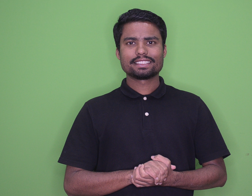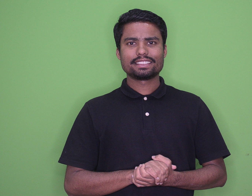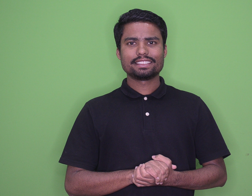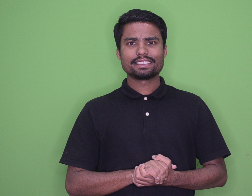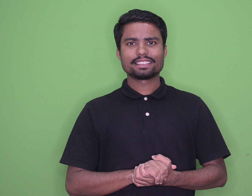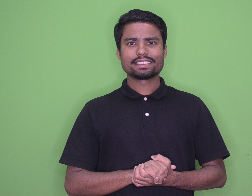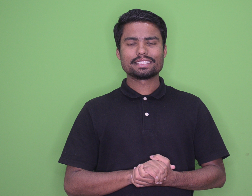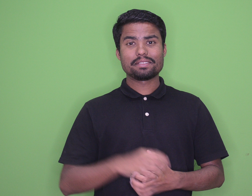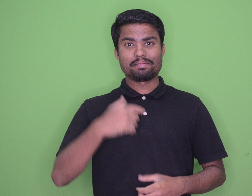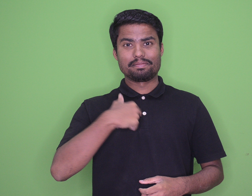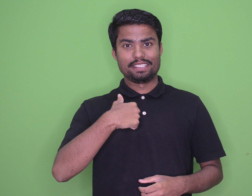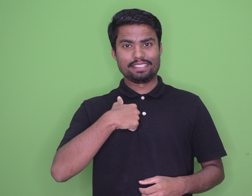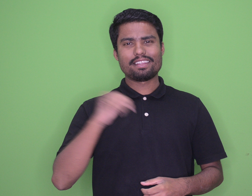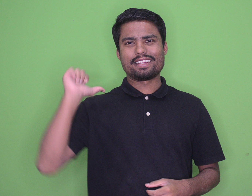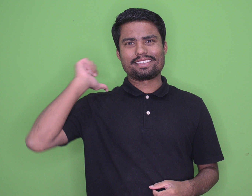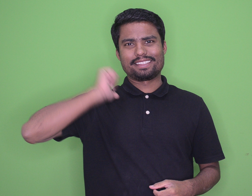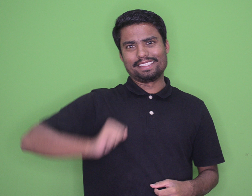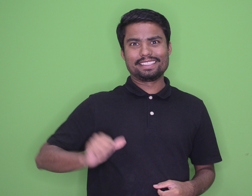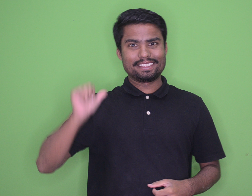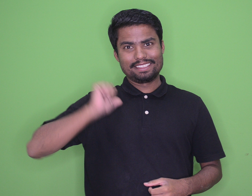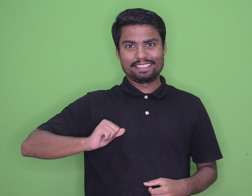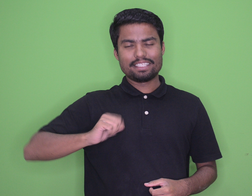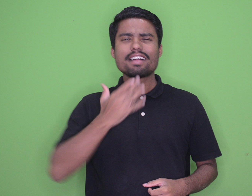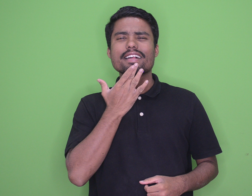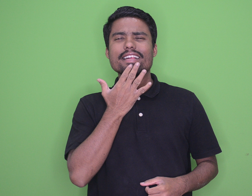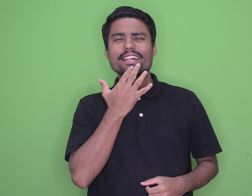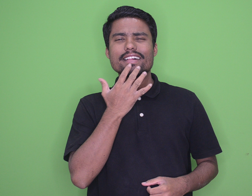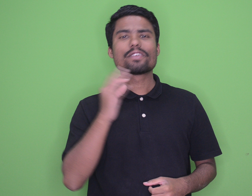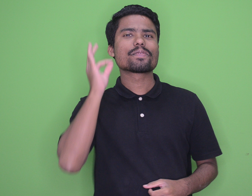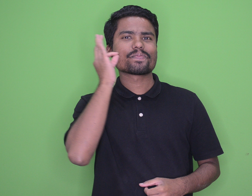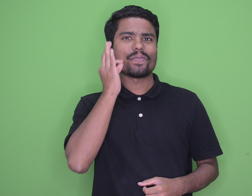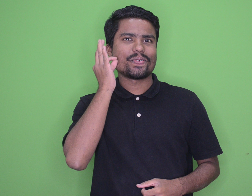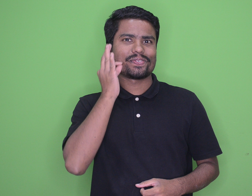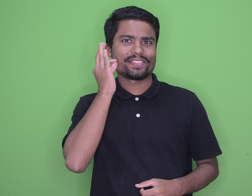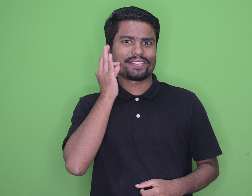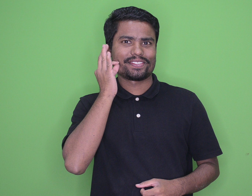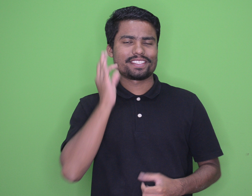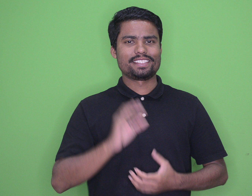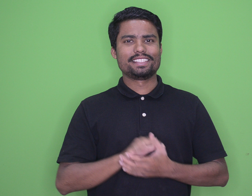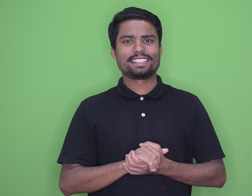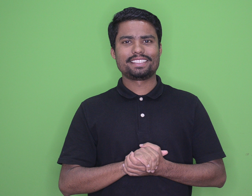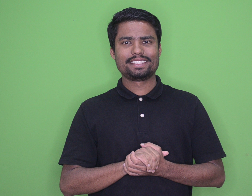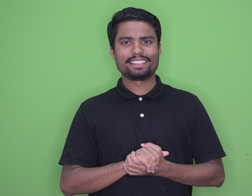my bag is of blue colour